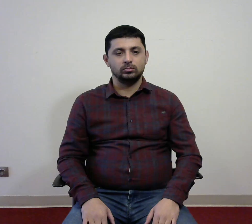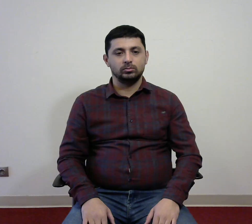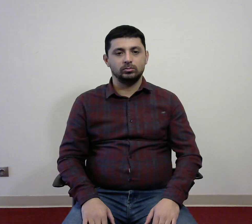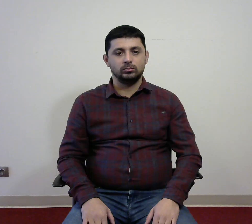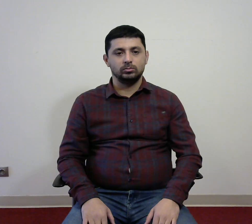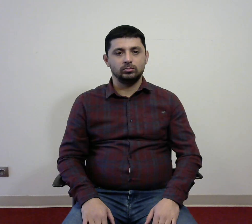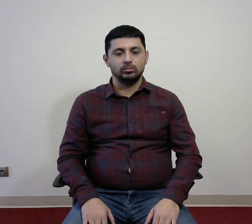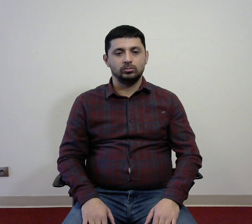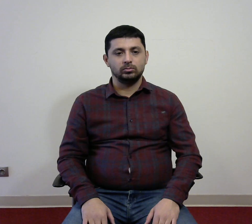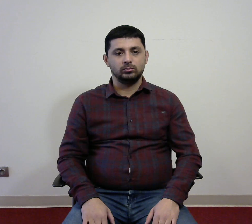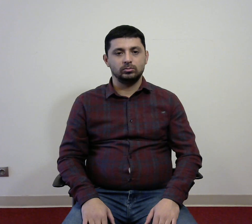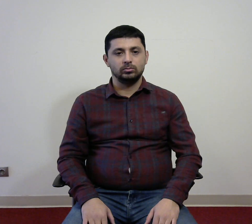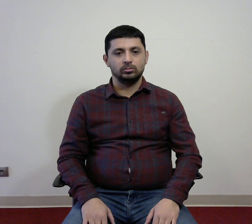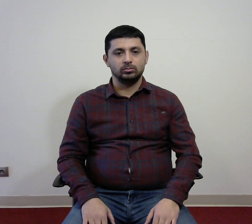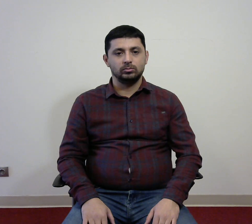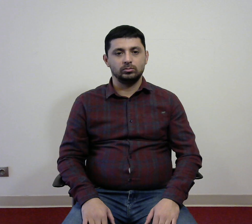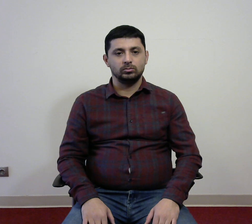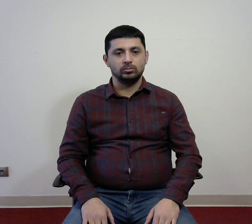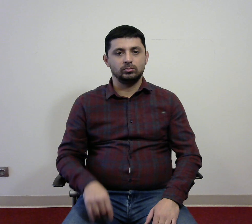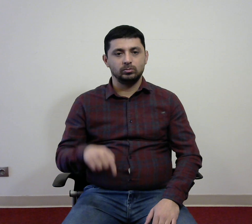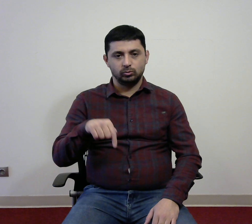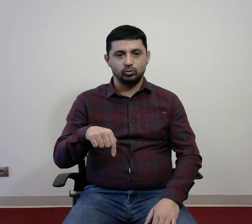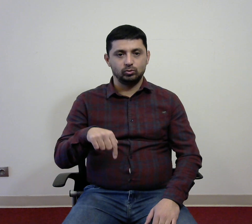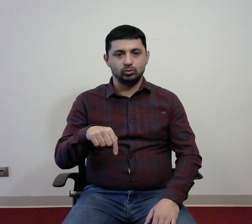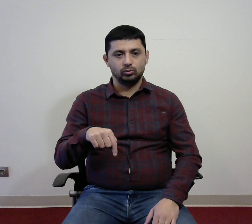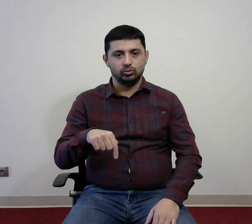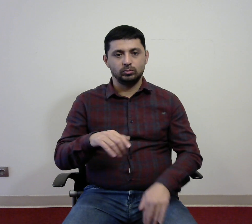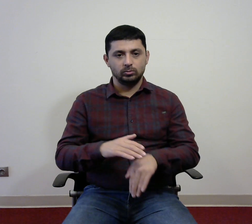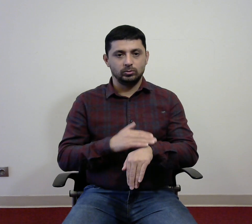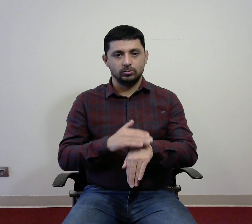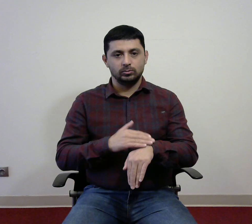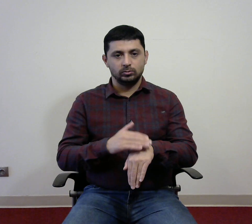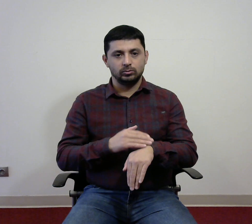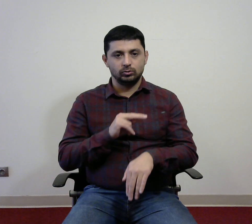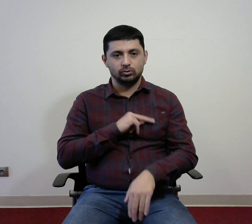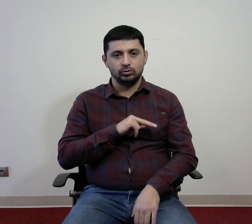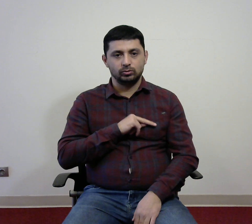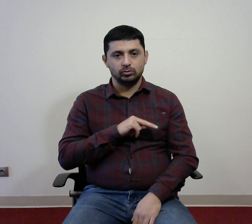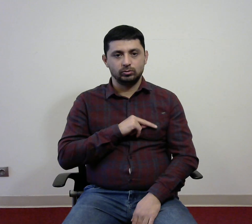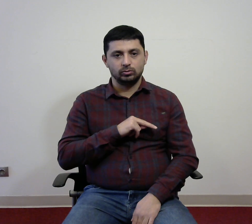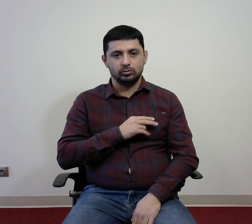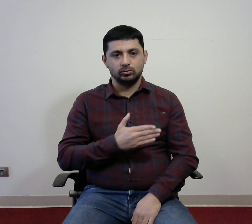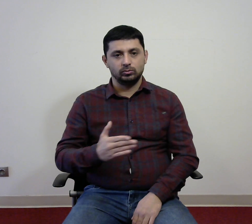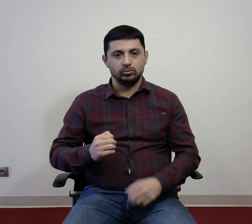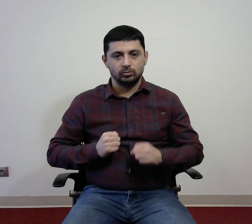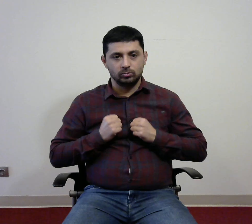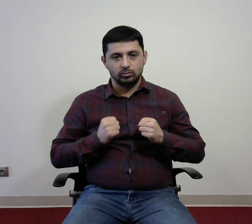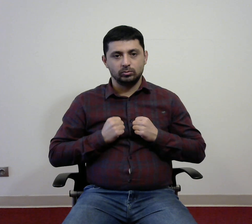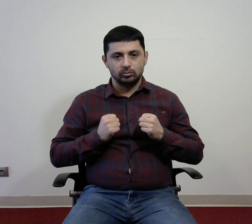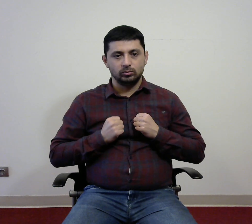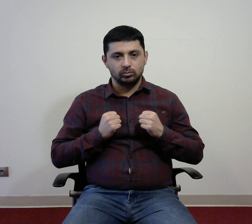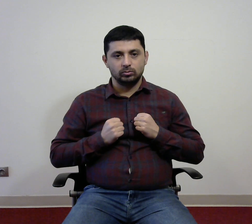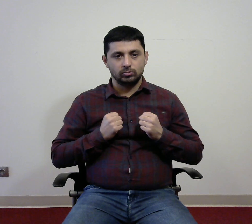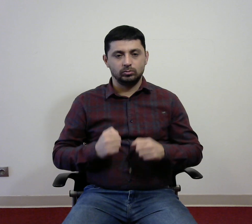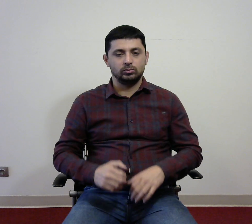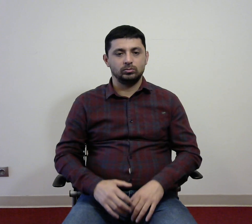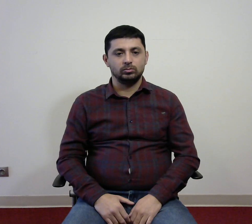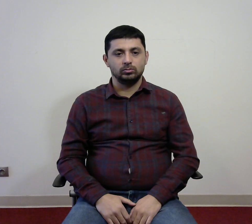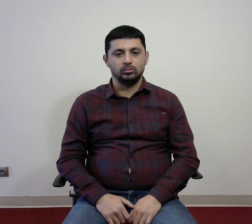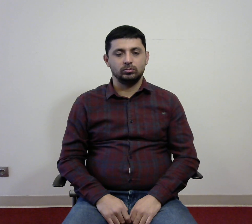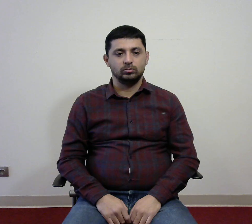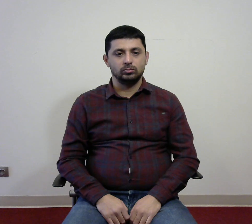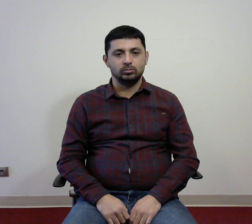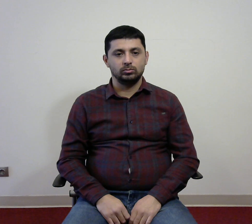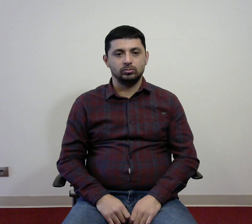Burda mehriban işçilər çalışır